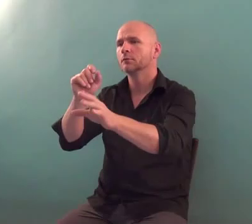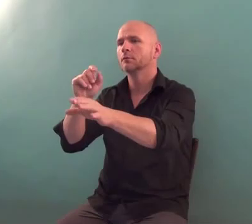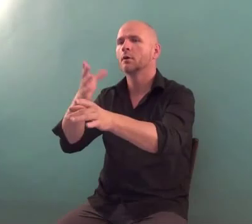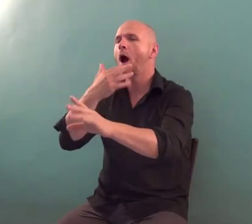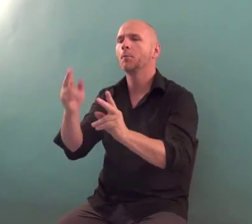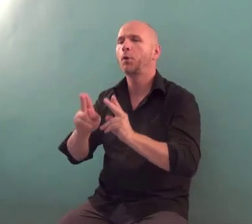Nie ma mostu.